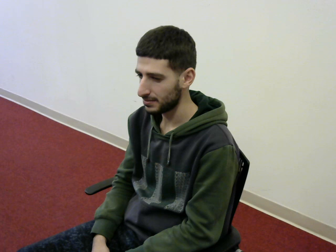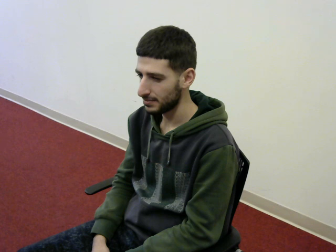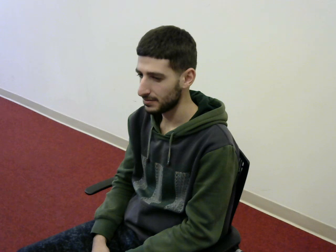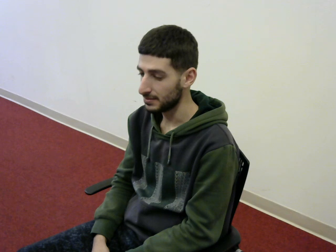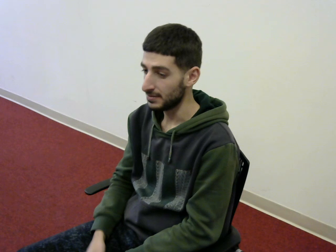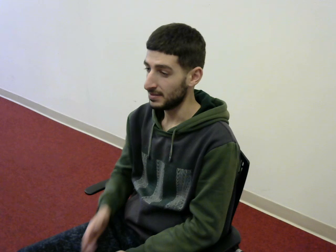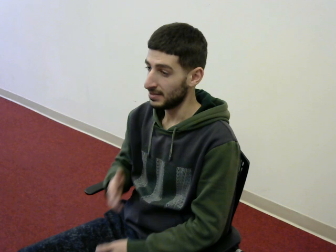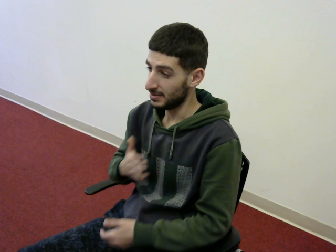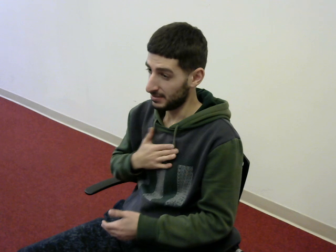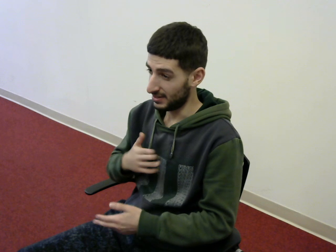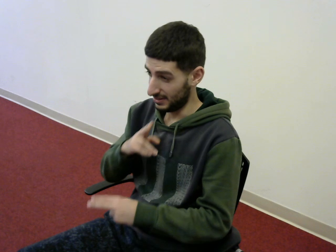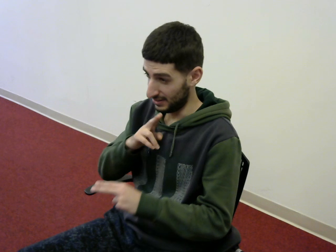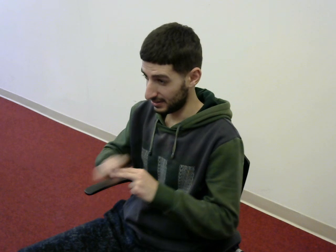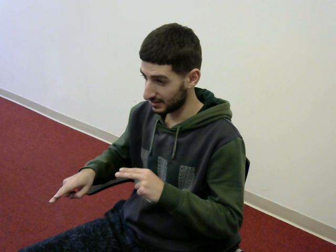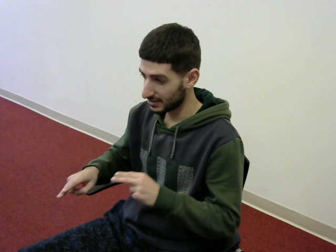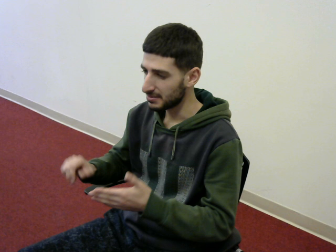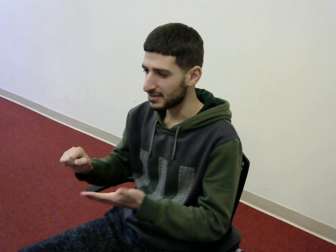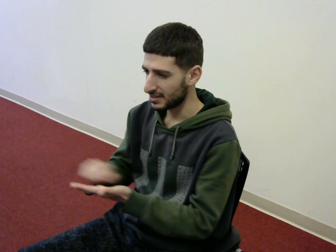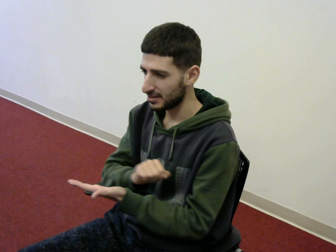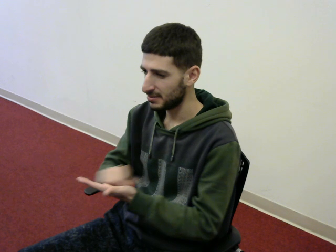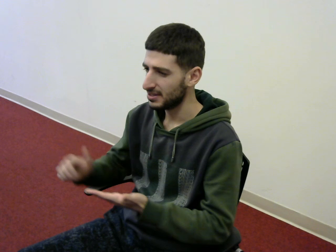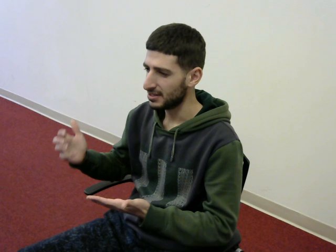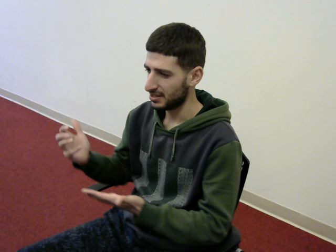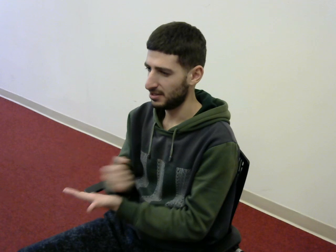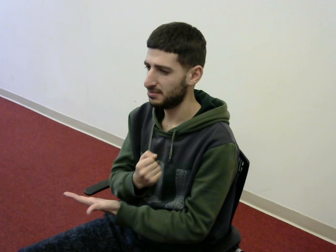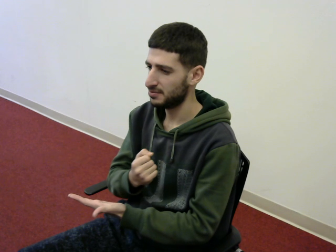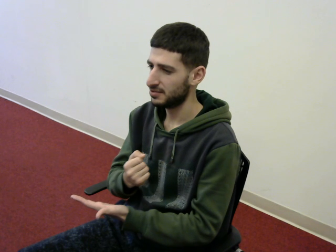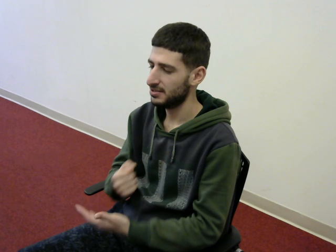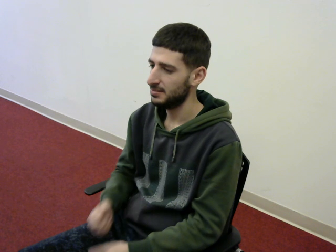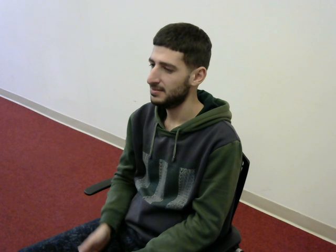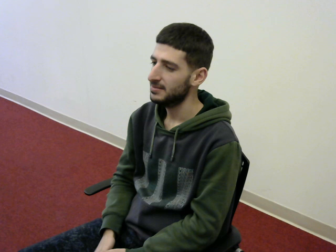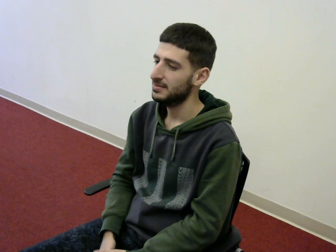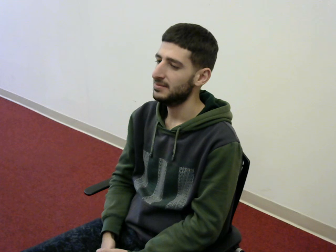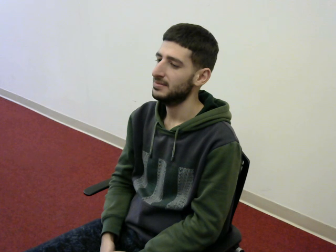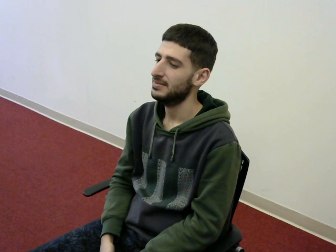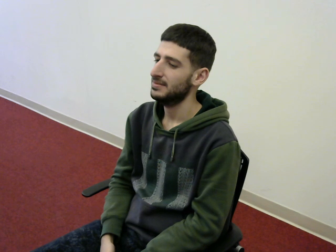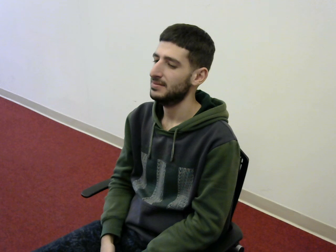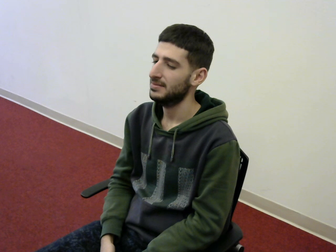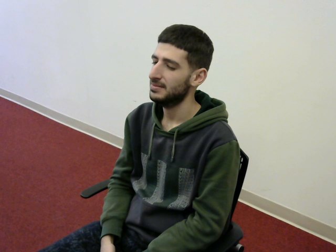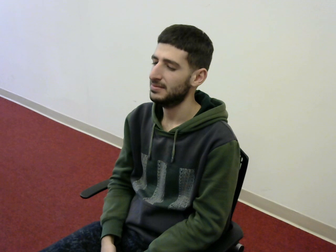Mən itirdiyim sənədi tapmışam